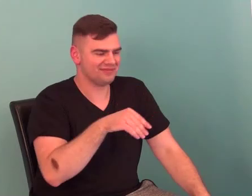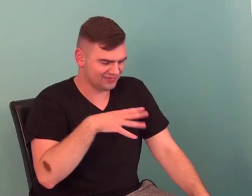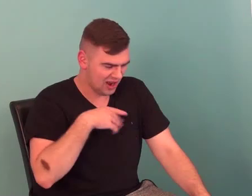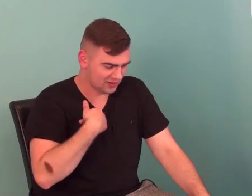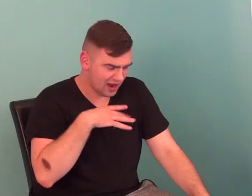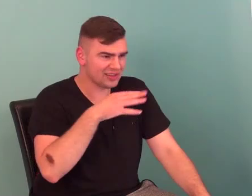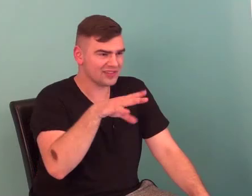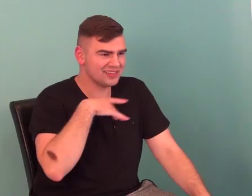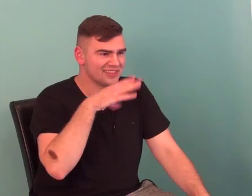Wolne, mam wolne!